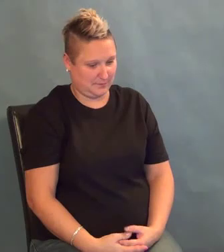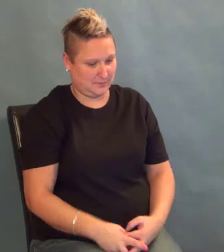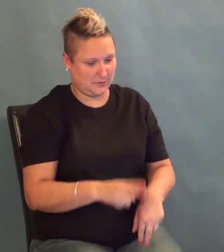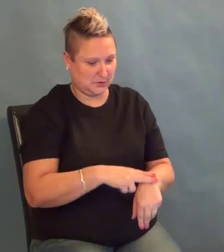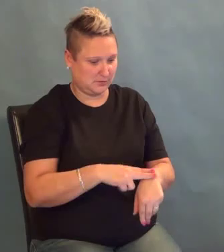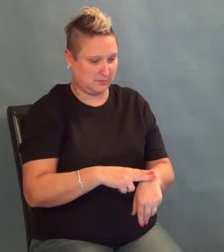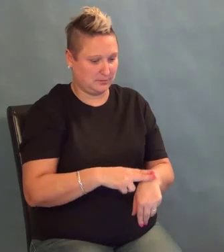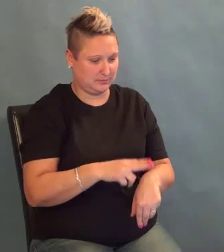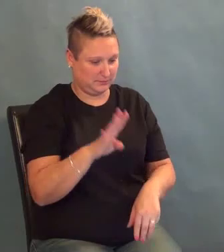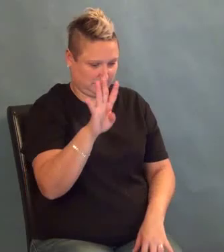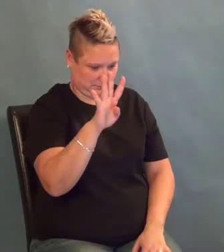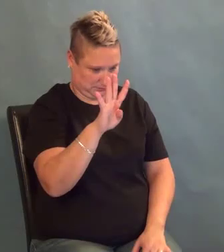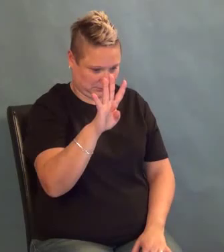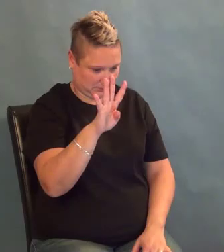Godzina czwarta.